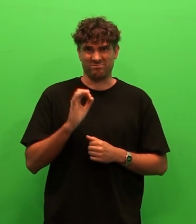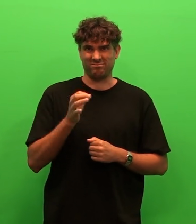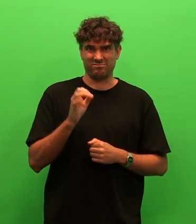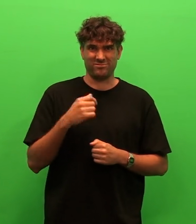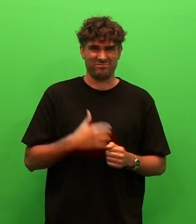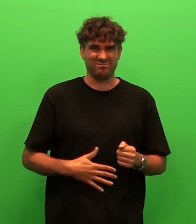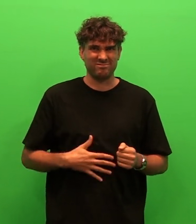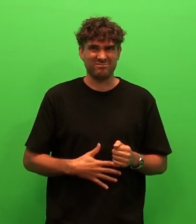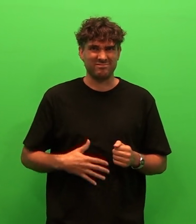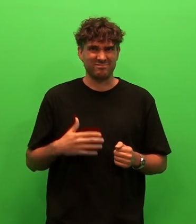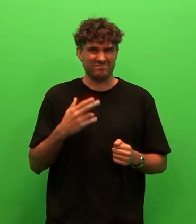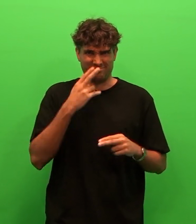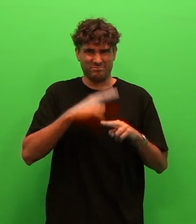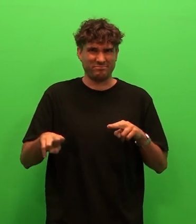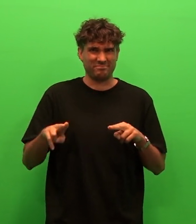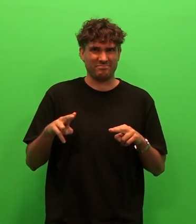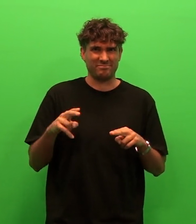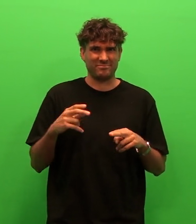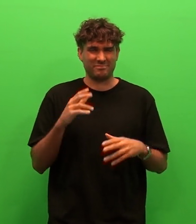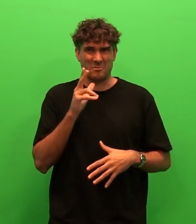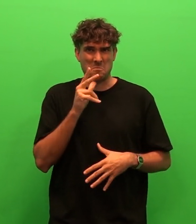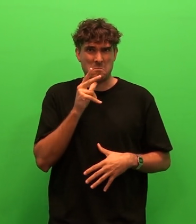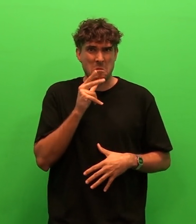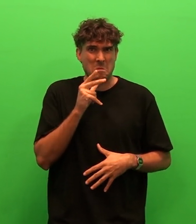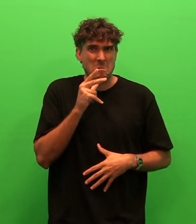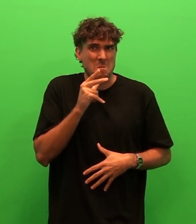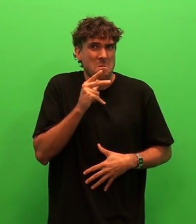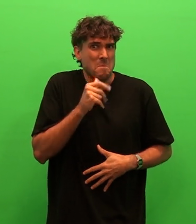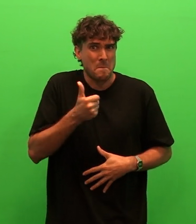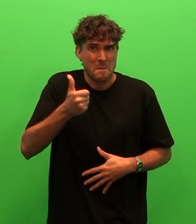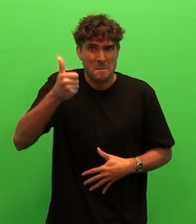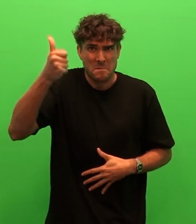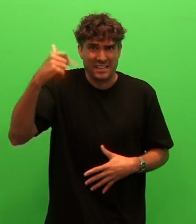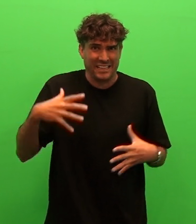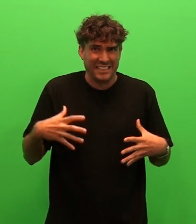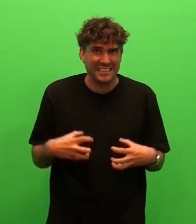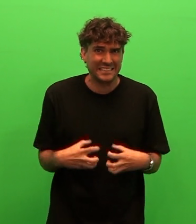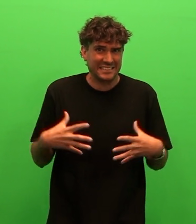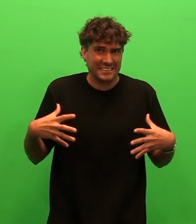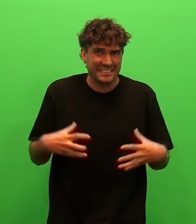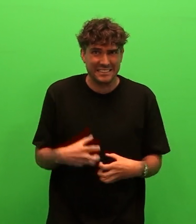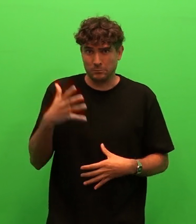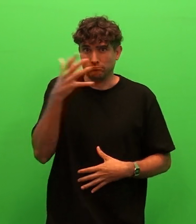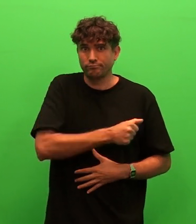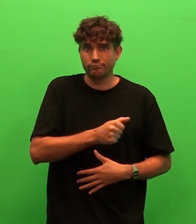Sí, em fa mal la panxa, és estrany, perquè sento un dolor que va a més fins que tinc contraccions i no puc més.